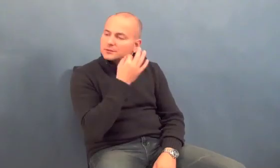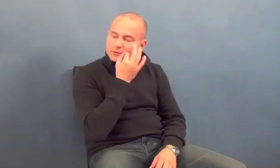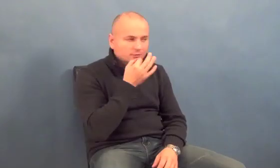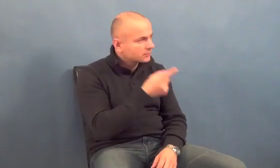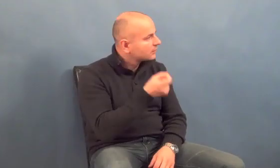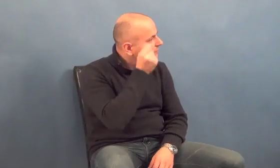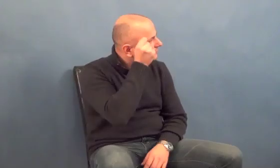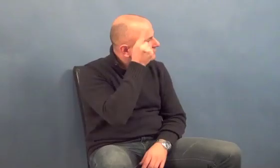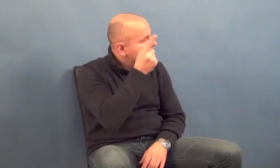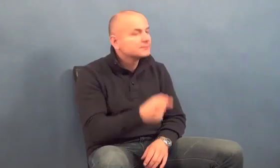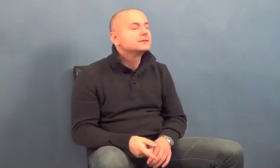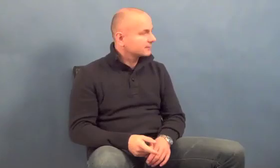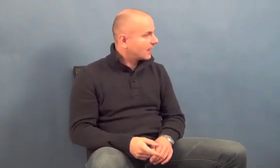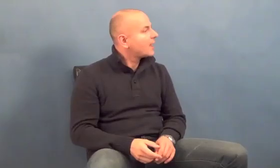Kot jest inteligentny.